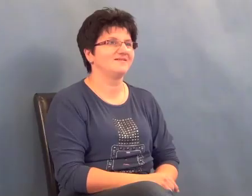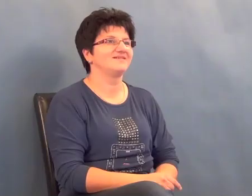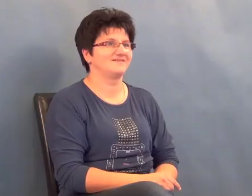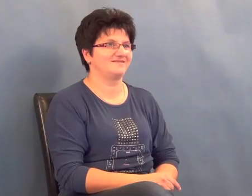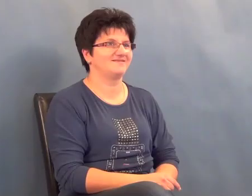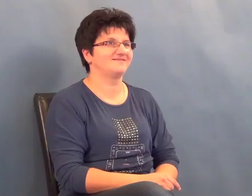Nie wolno.